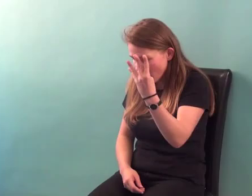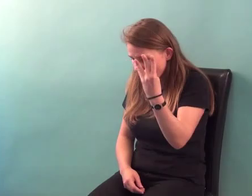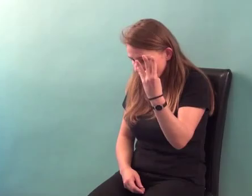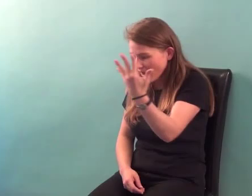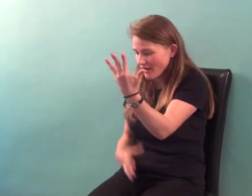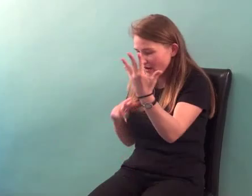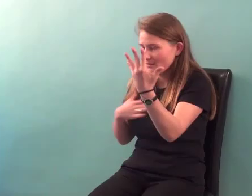Mam pięć wolnych dni.